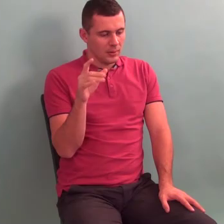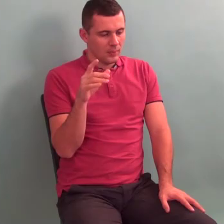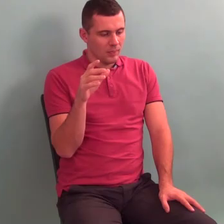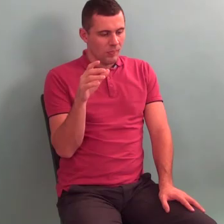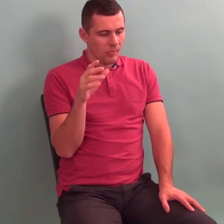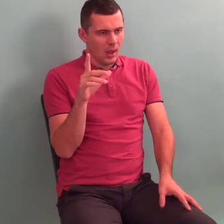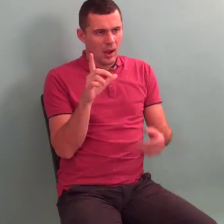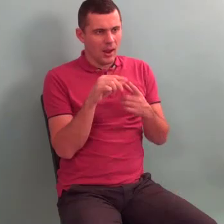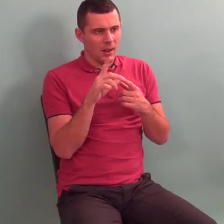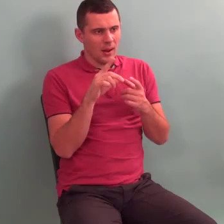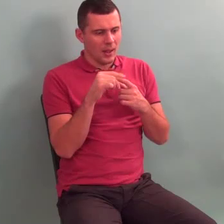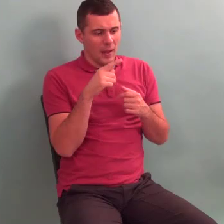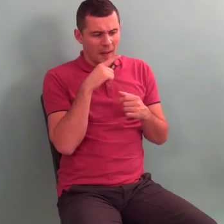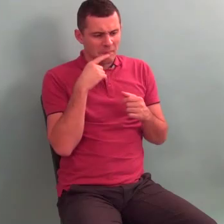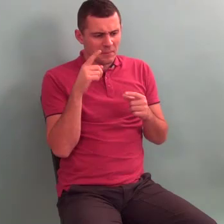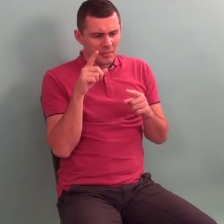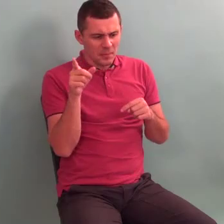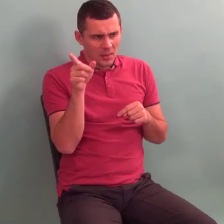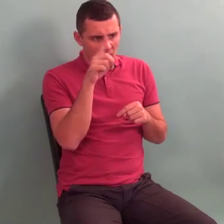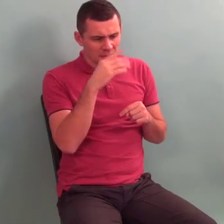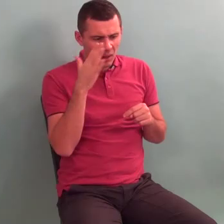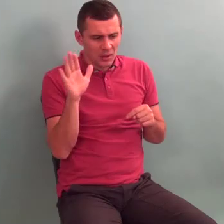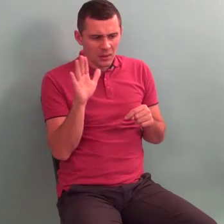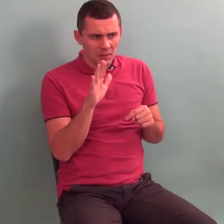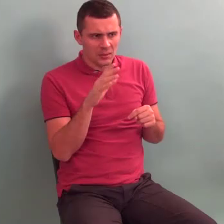Ale czerwony, okrągły znak, czarne tło.